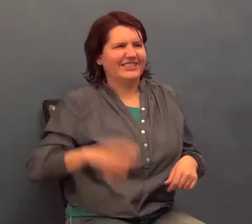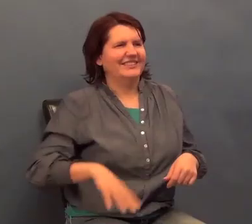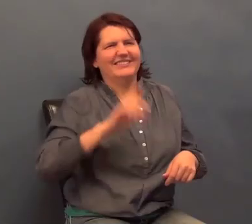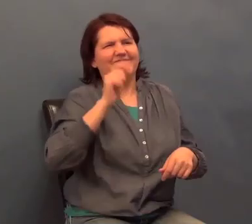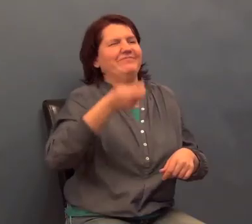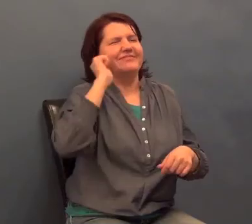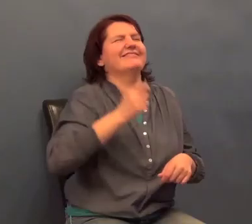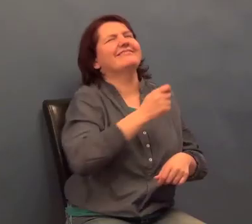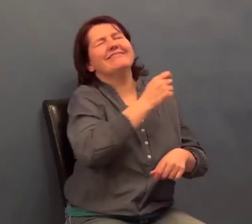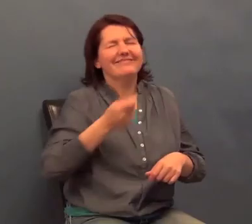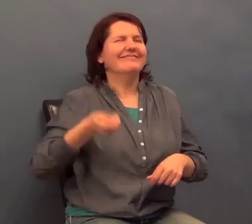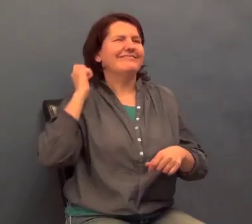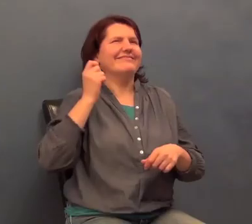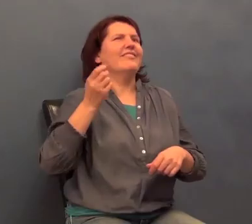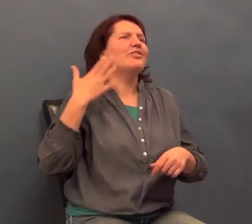Mężczyzna przy kolejnym ruchu łokciem dotyka policjanta.